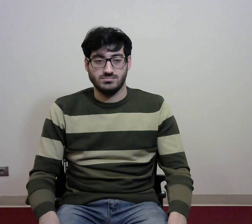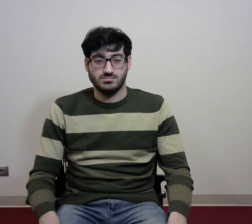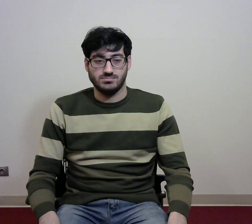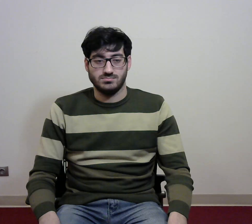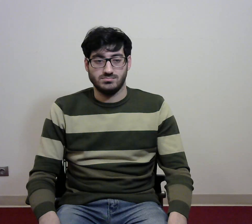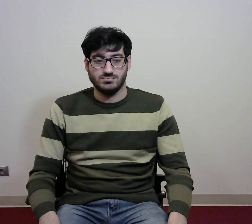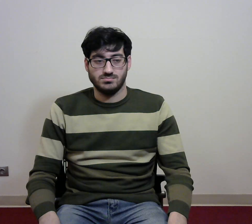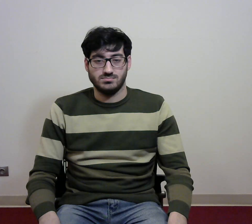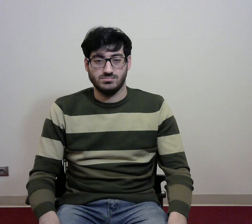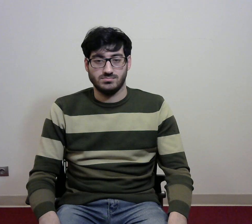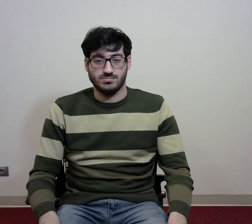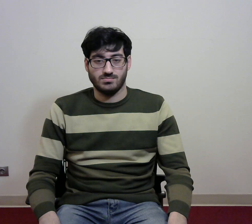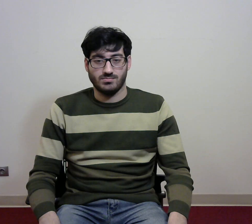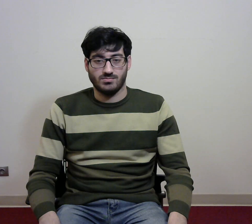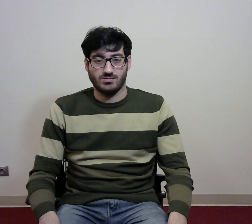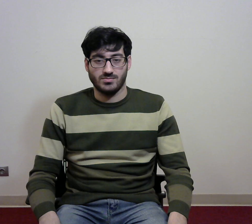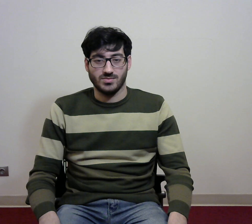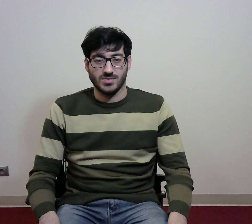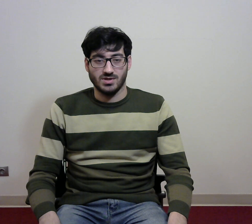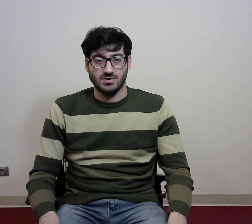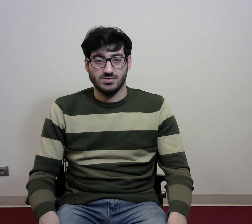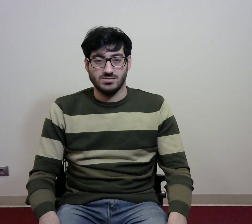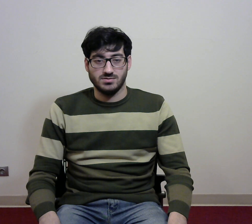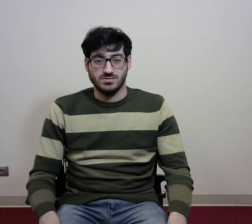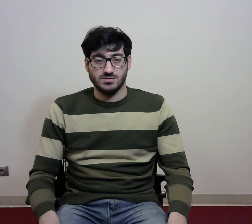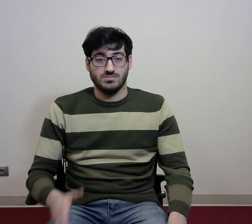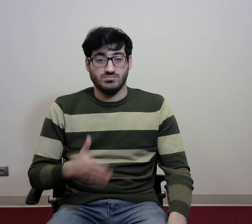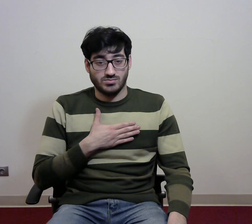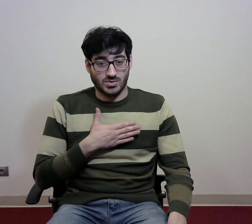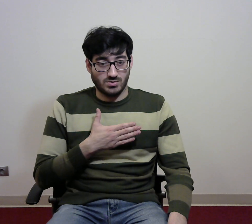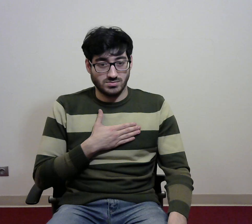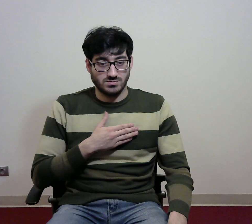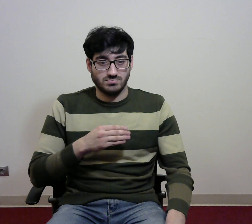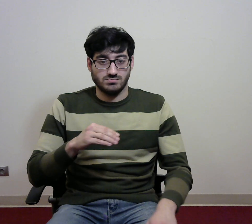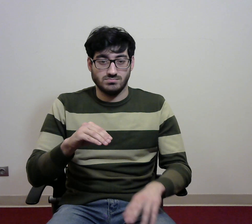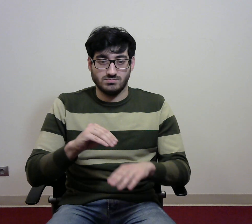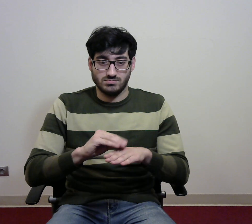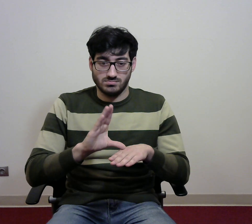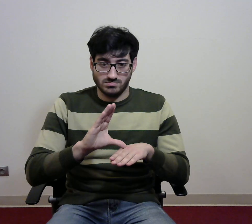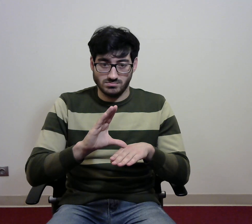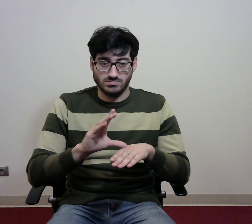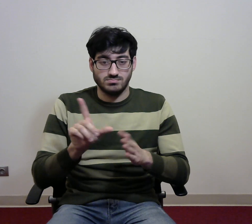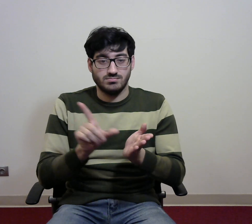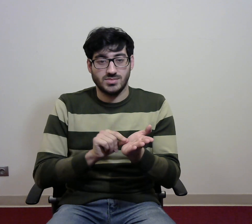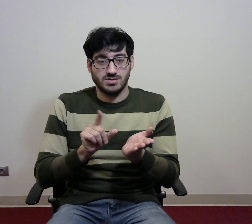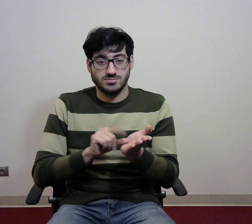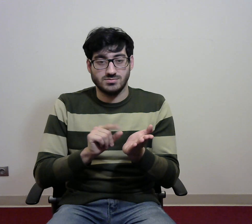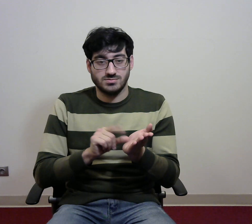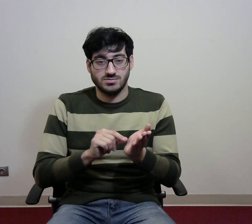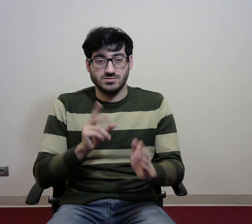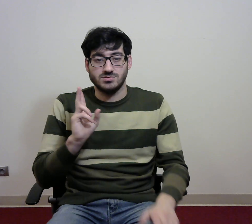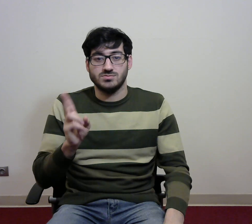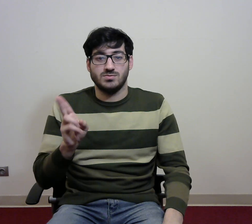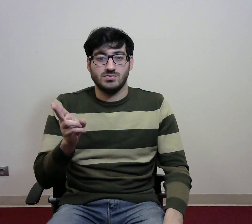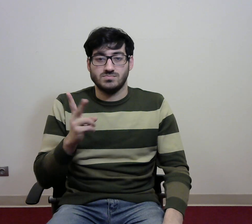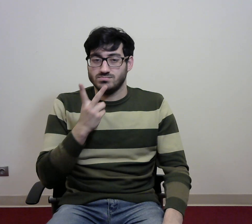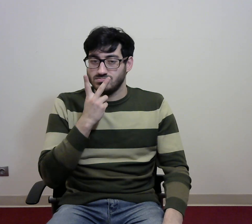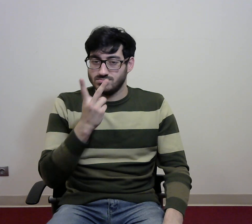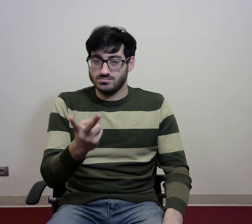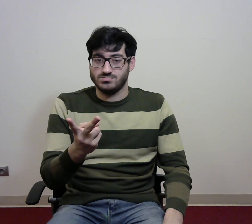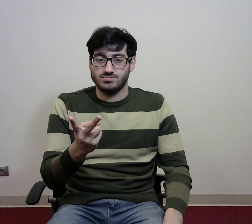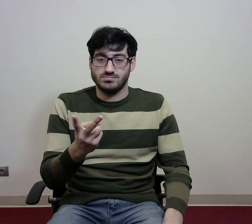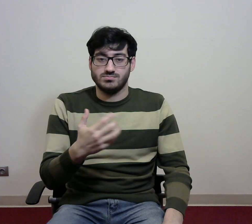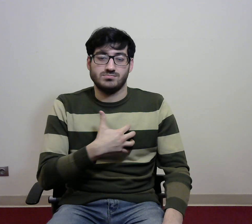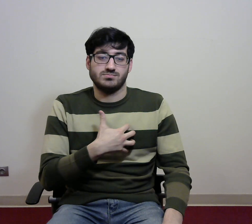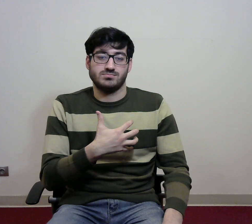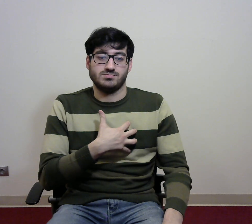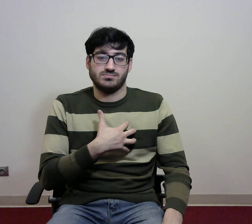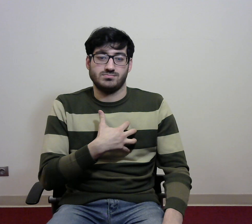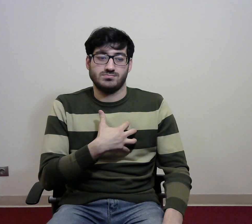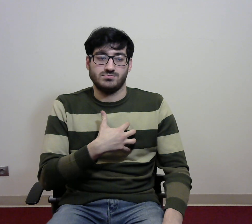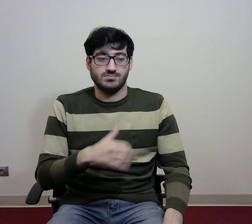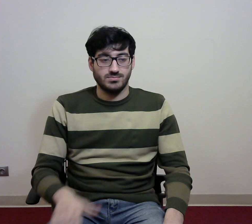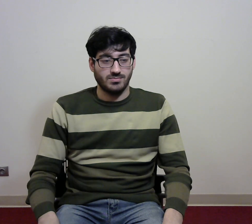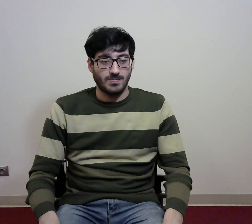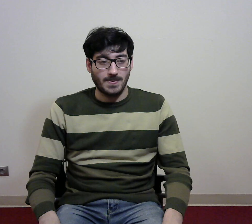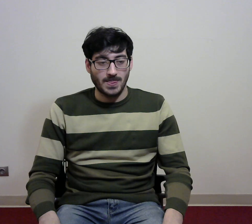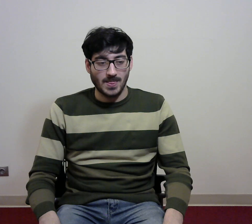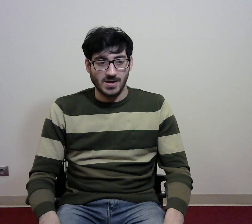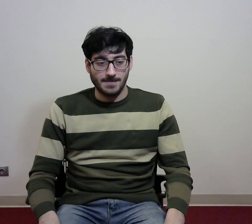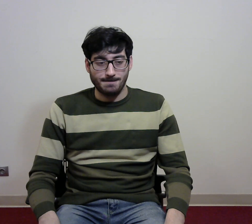Mən yığılmış pensiya kapitalıma baxmaq istəyirəm